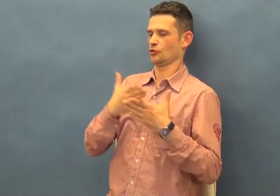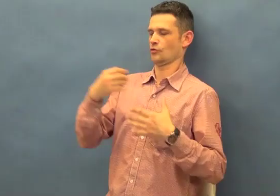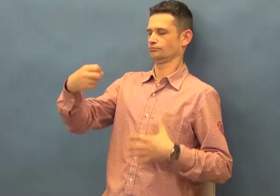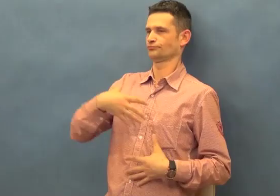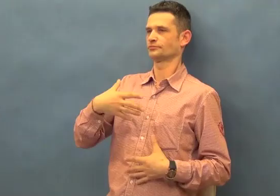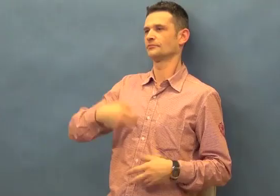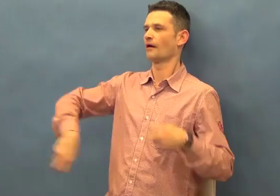Tylko prześwietlenia.